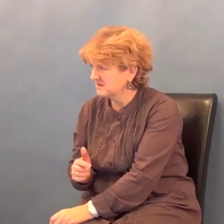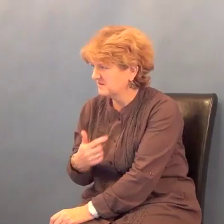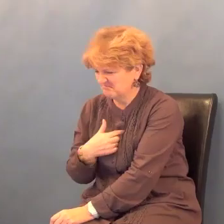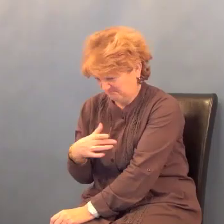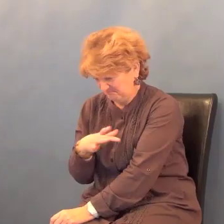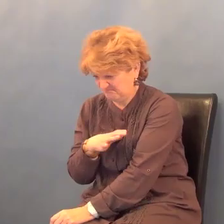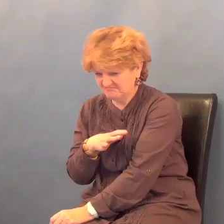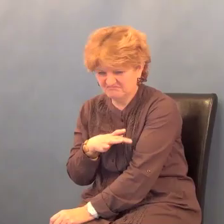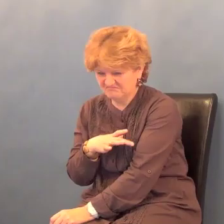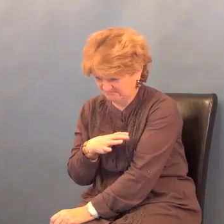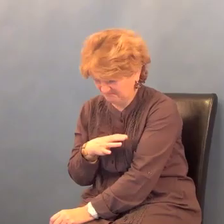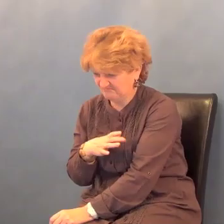Ja mam wolne.